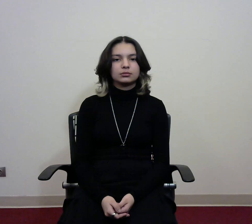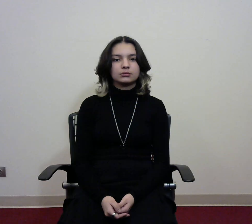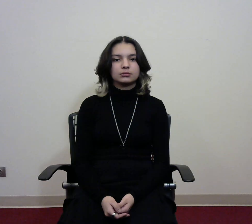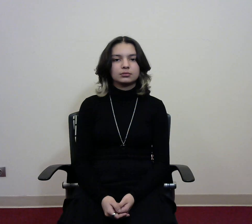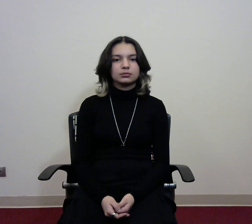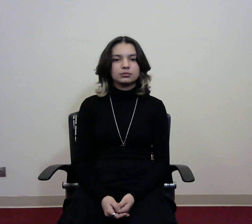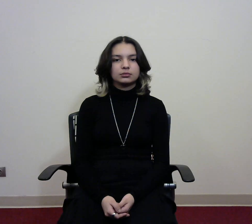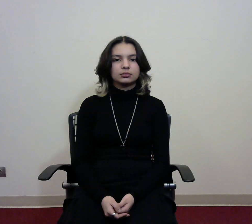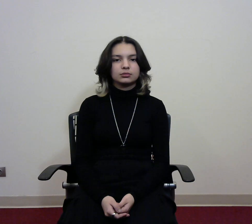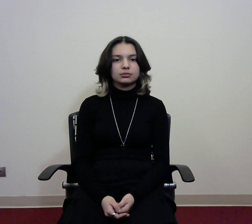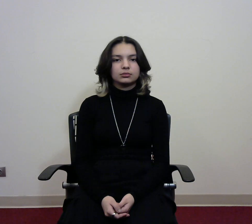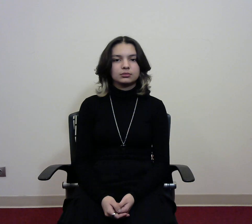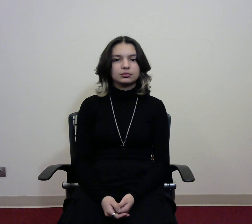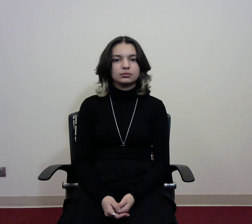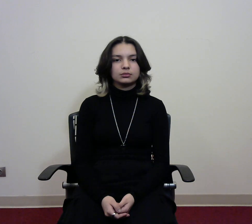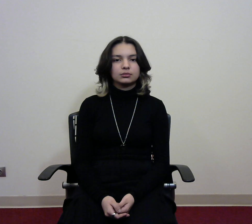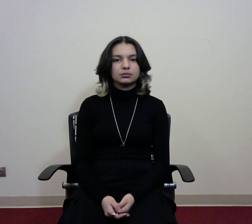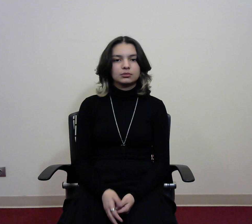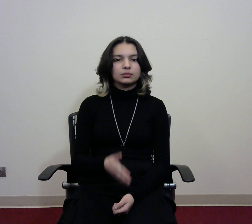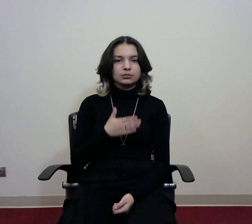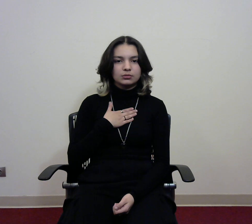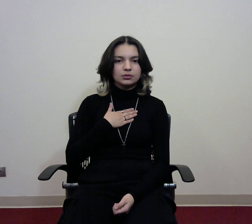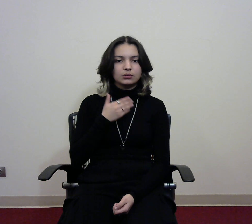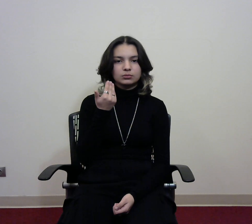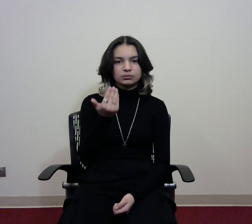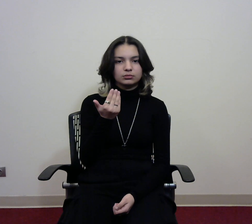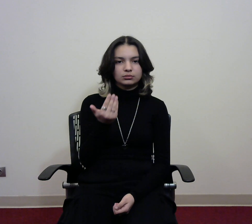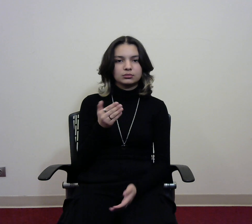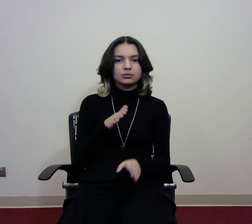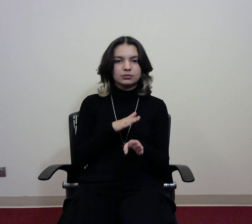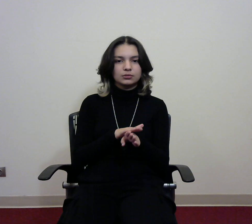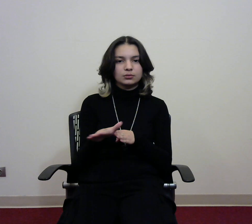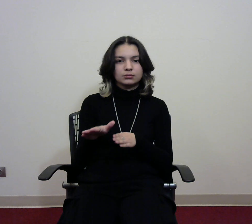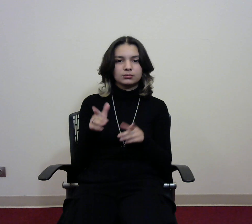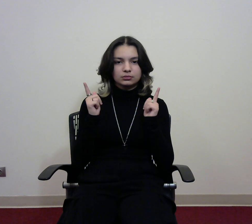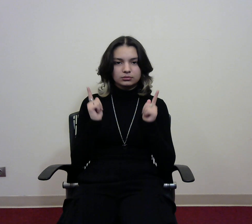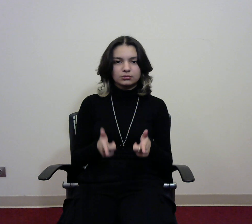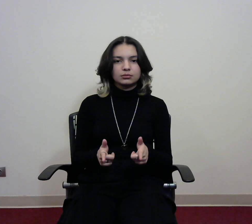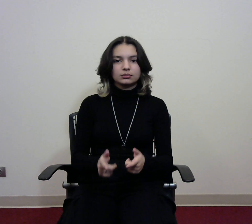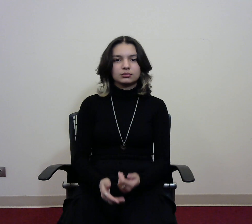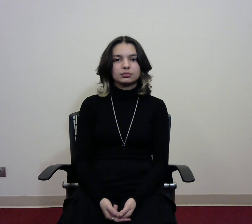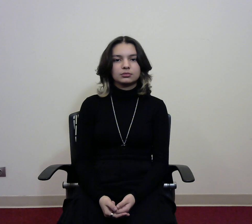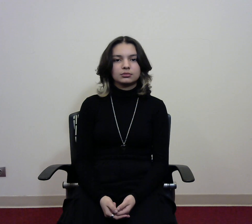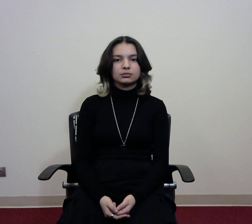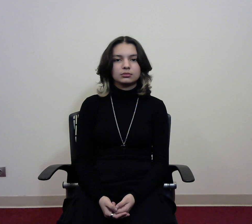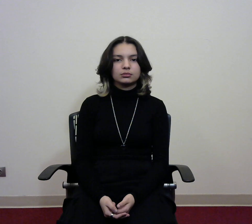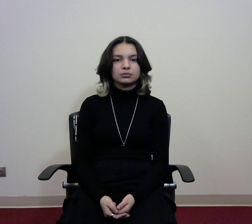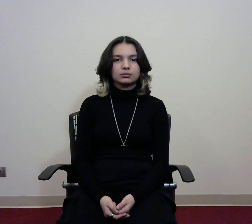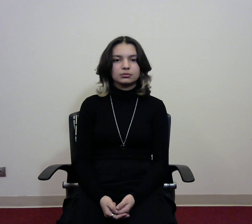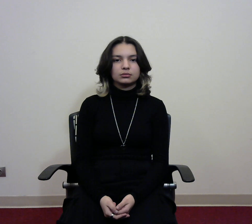Mən sizinlə tamamilə razıyam